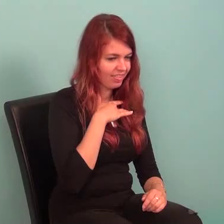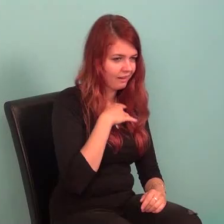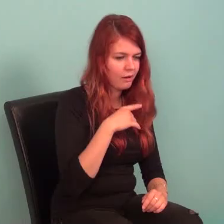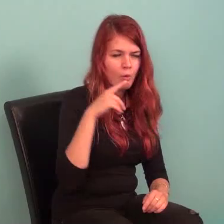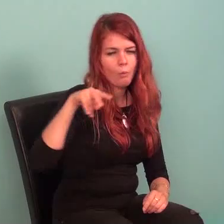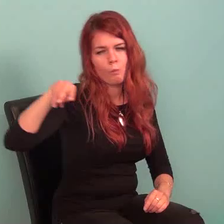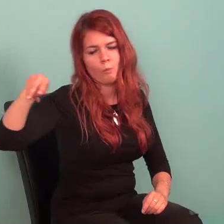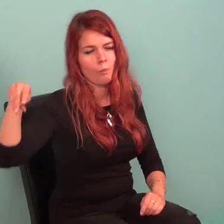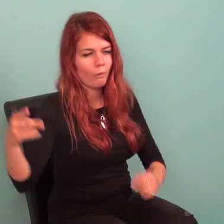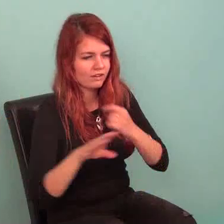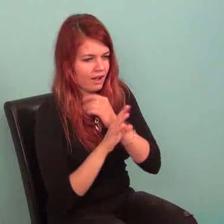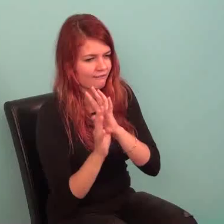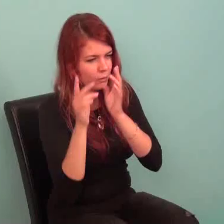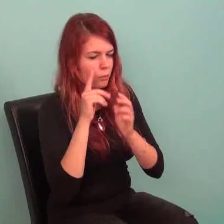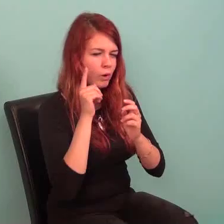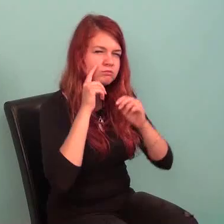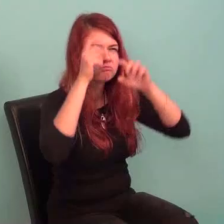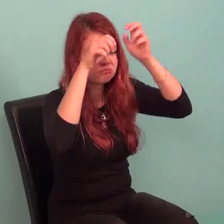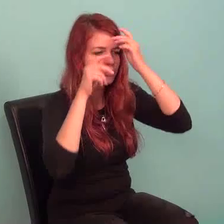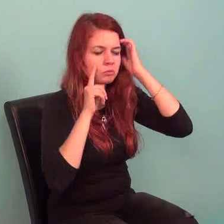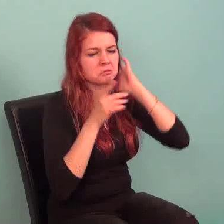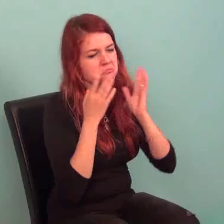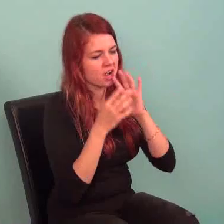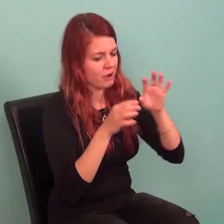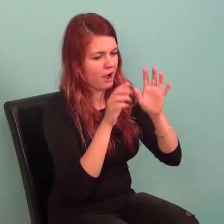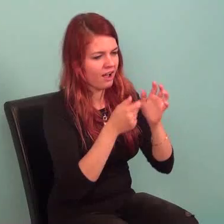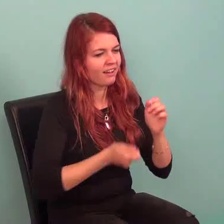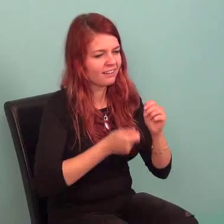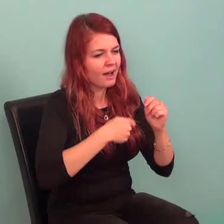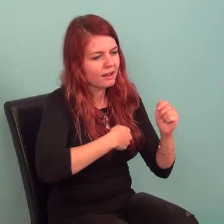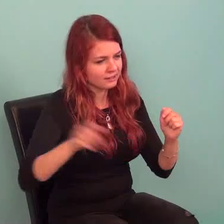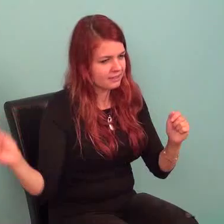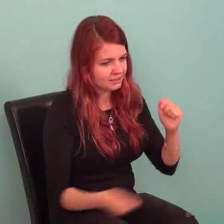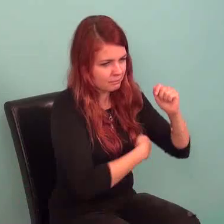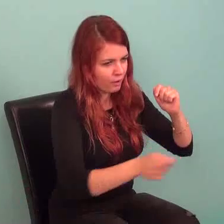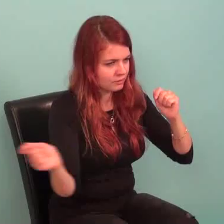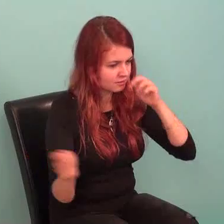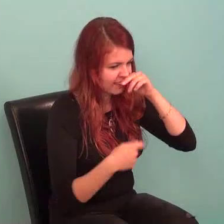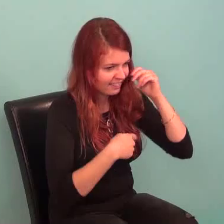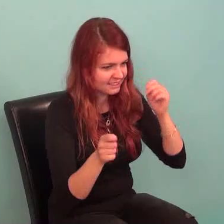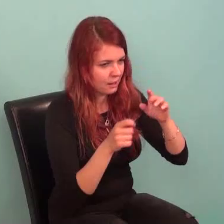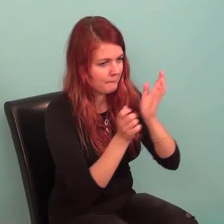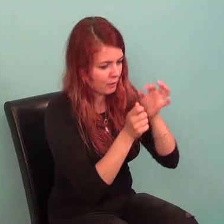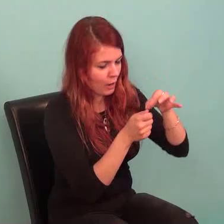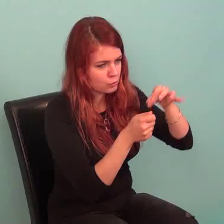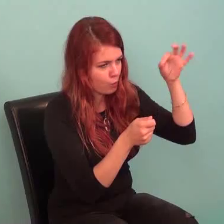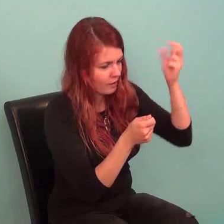A dalej jest drzewo, gdzie zbiera się gruszki, i jest chłopak, który ma paletkę i bawi się w odbijanie piłeczką przywiązaną sznurkiem do paletki.